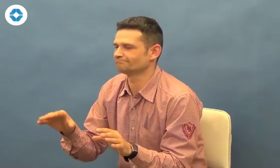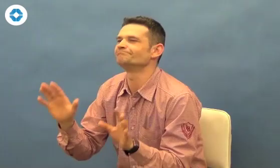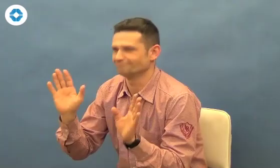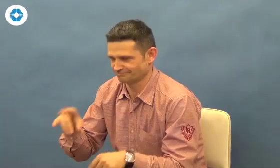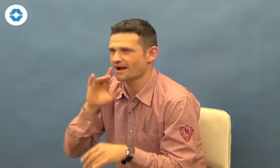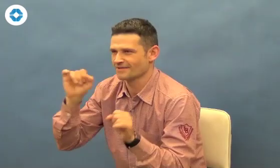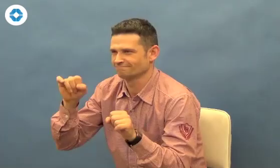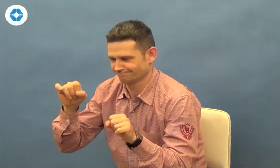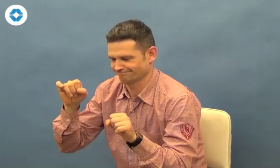Mama zgadza się kiwnięciem łebka.